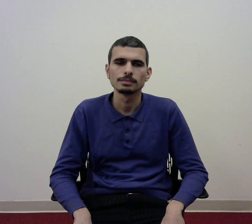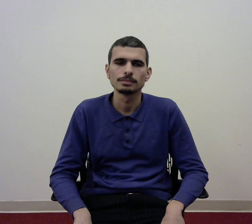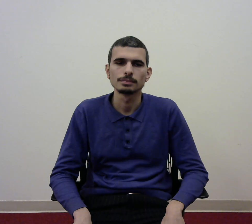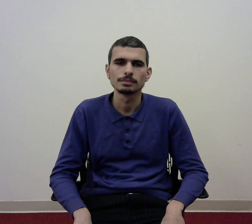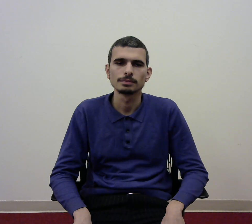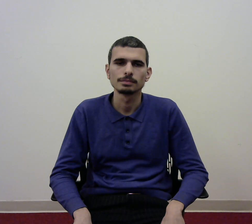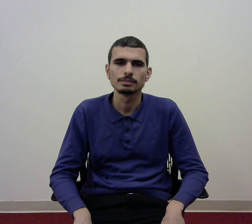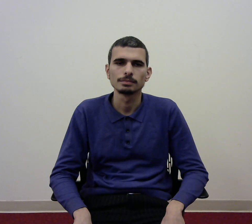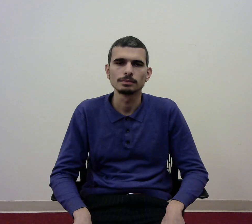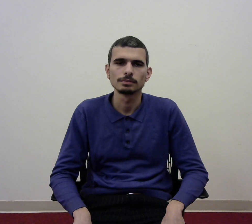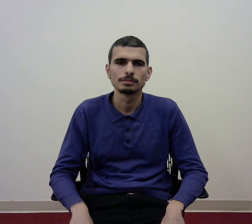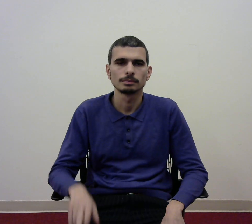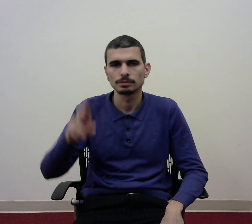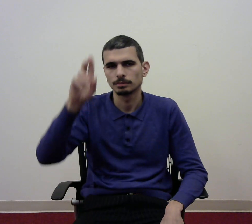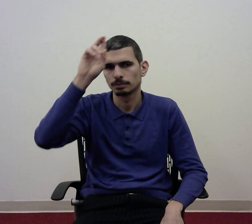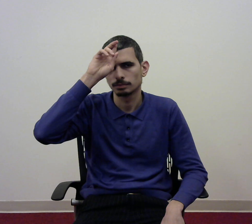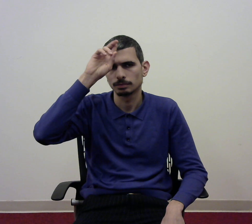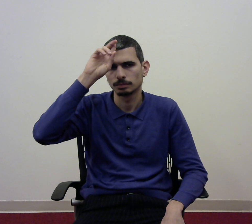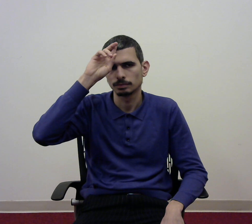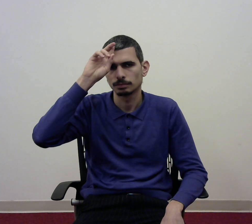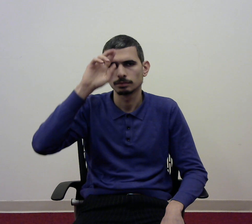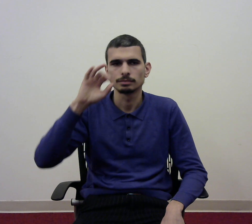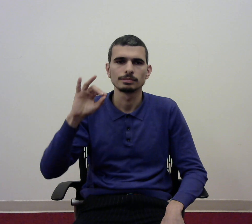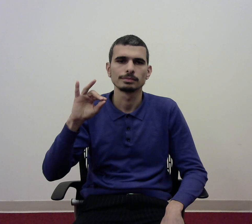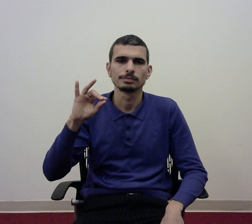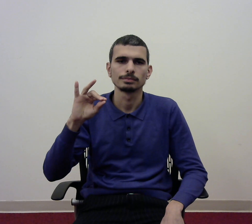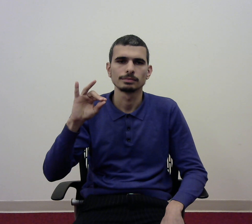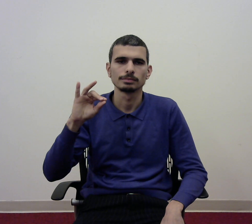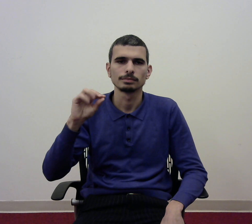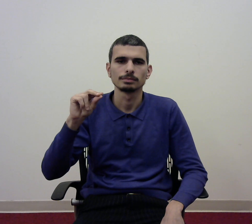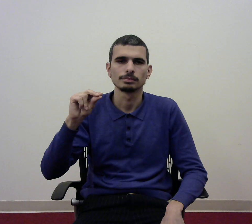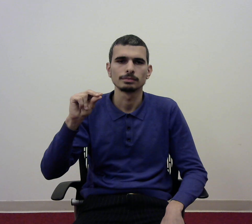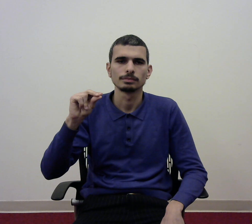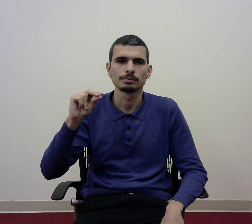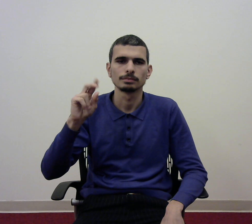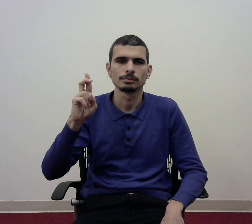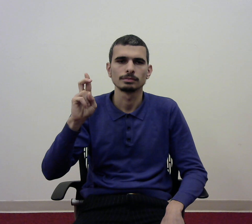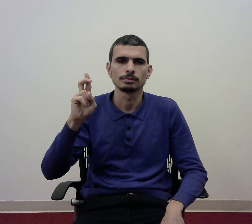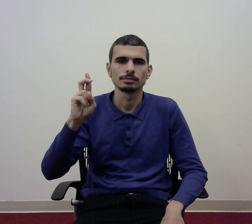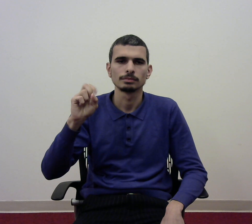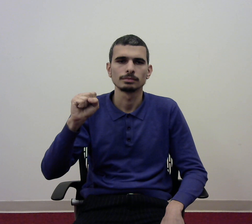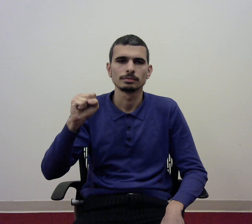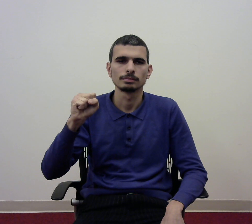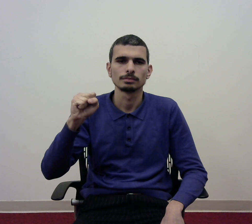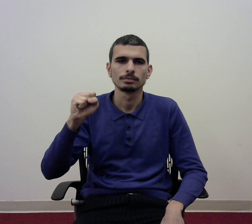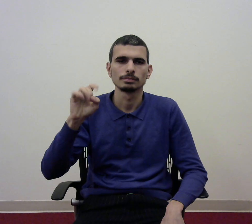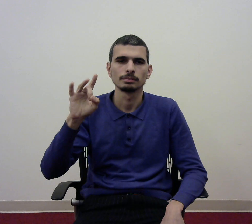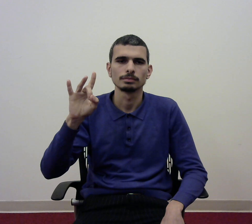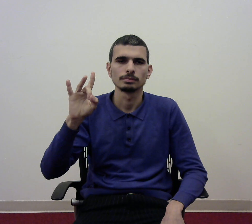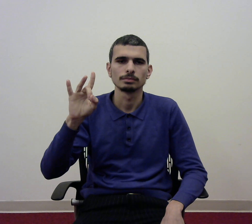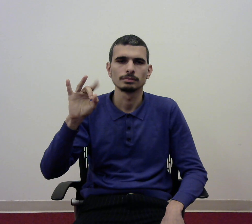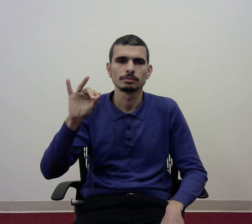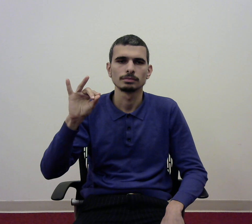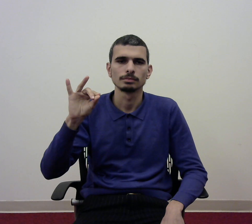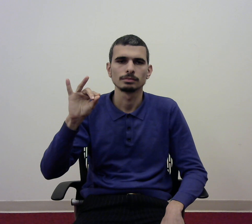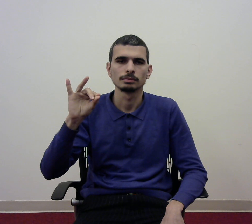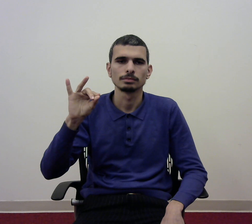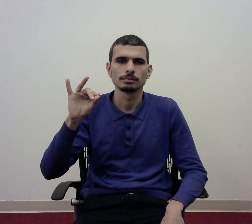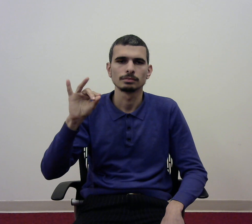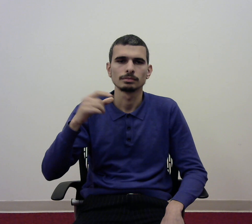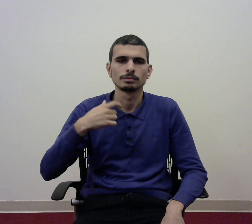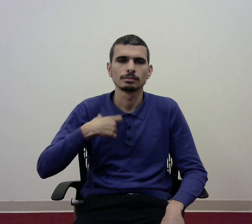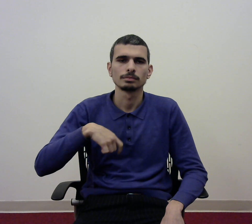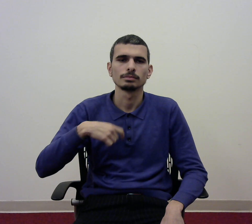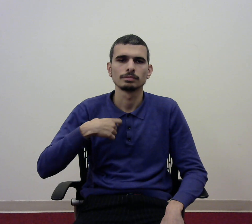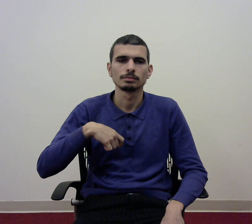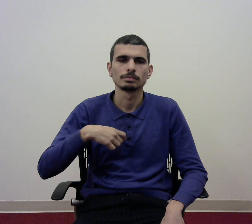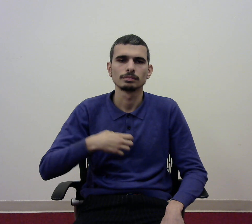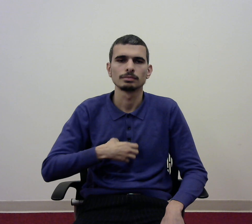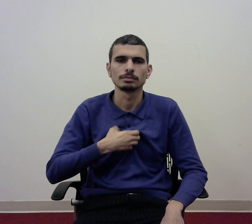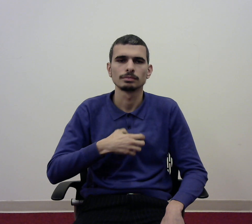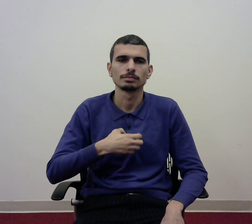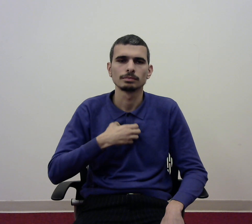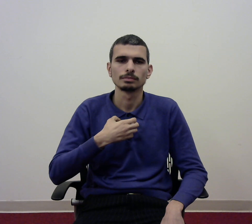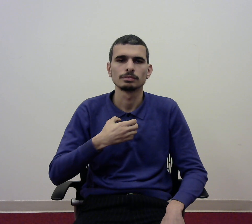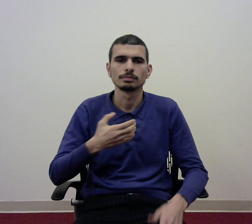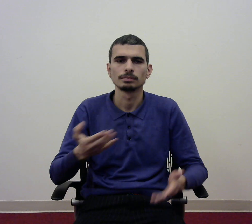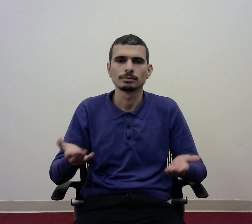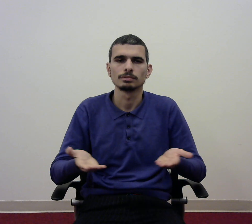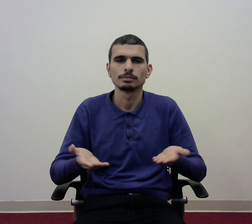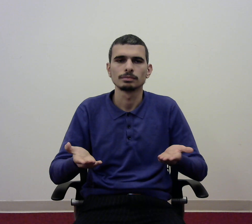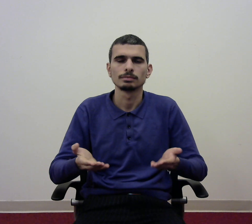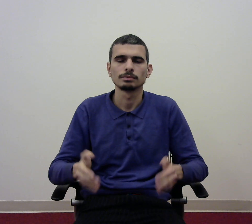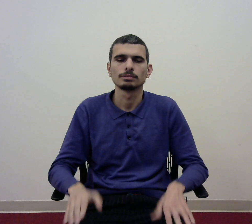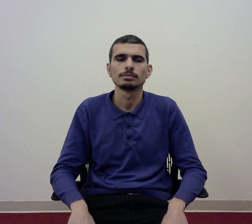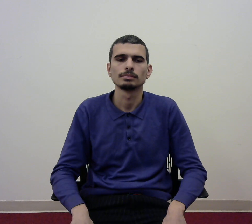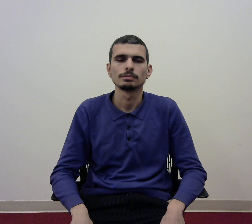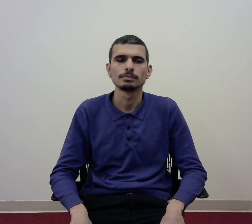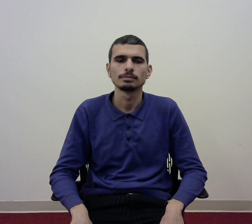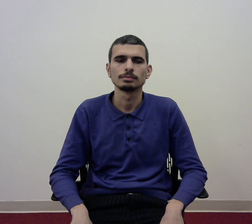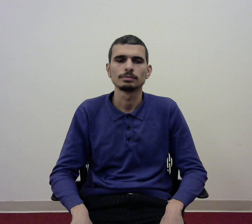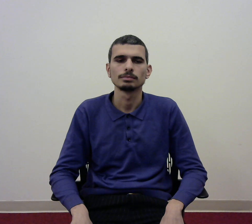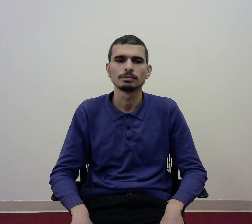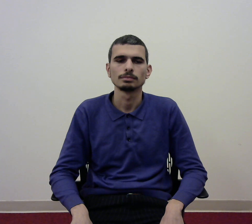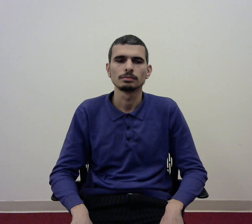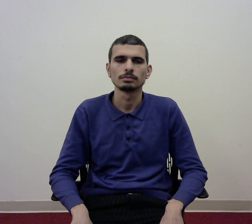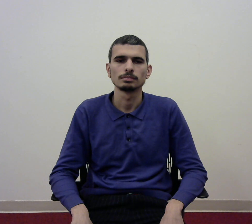Dövlət icbari şəxsi sığorta nədir?